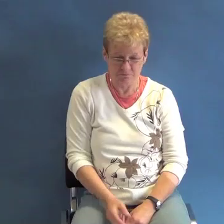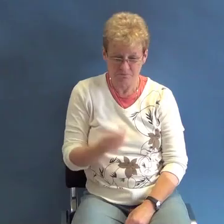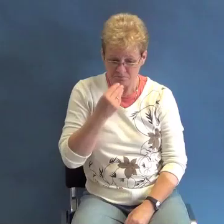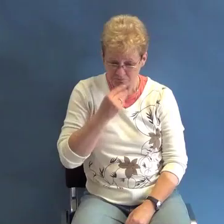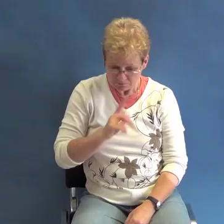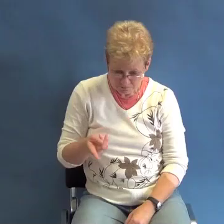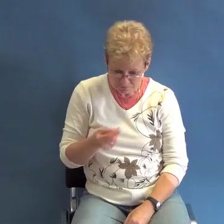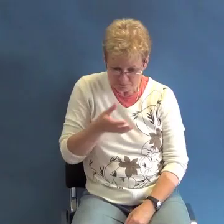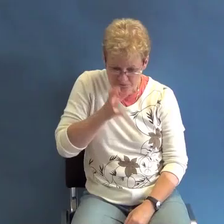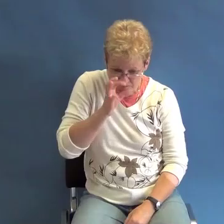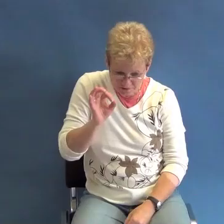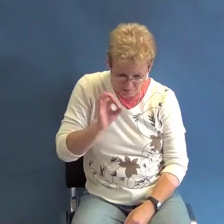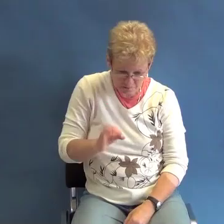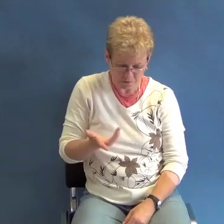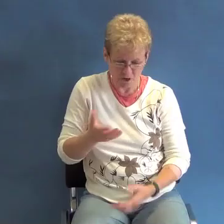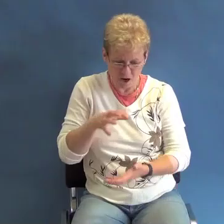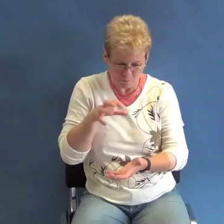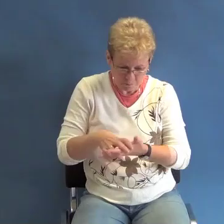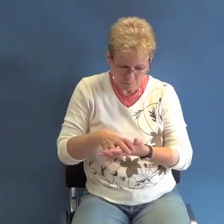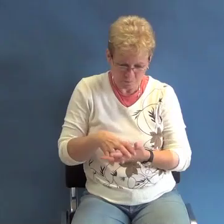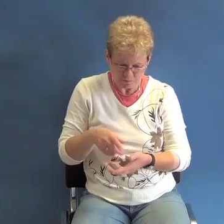Nie wolno jeść, pić napojów wysokoprocentowych oraz jeść hamburgerów.